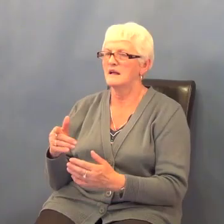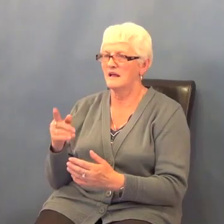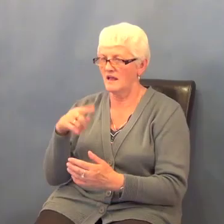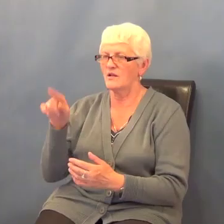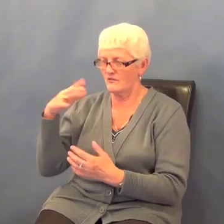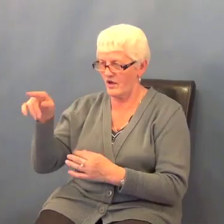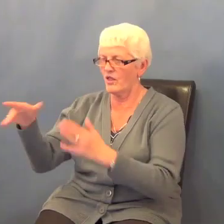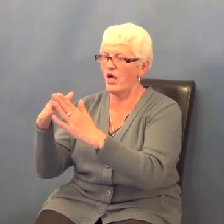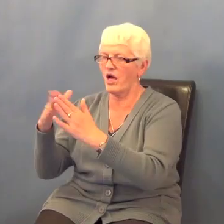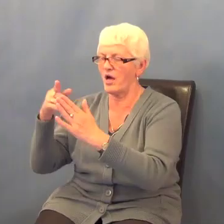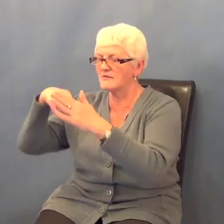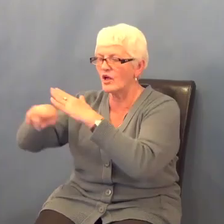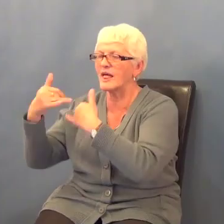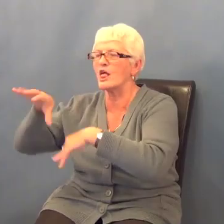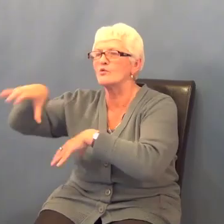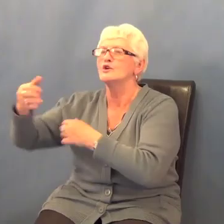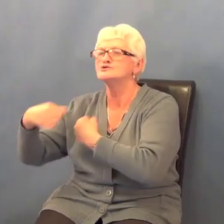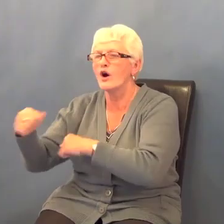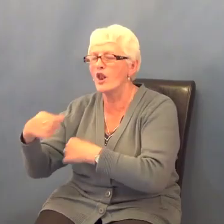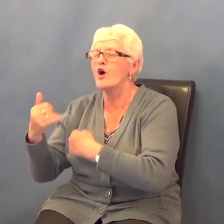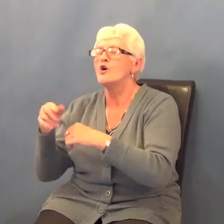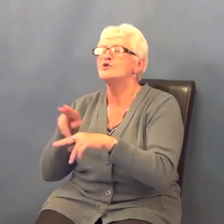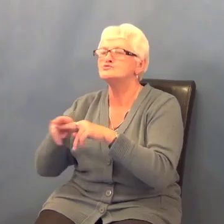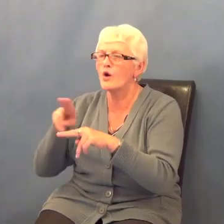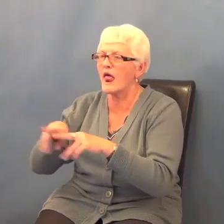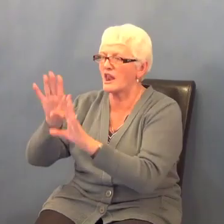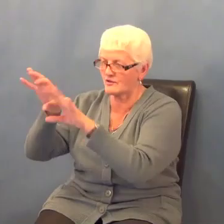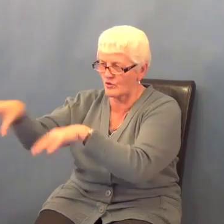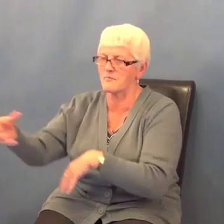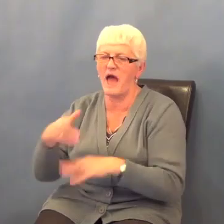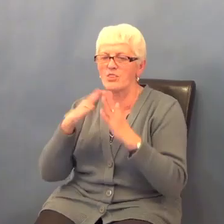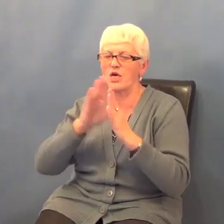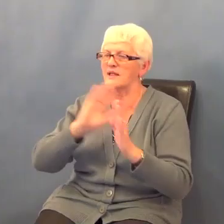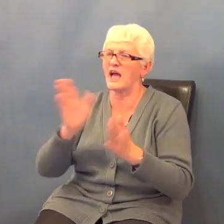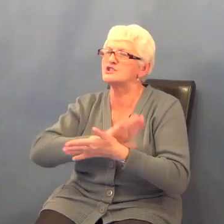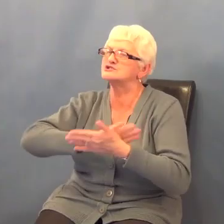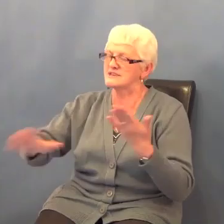Koło mówi, że wolno, w środku małego domu można robić stolarstwo lub ślusarstwo, a w domu nie, musi być czysto.